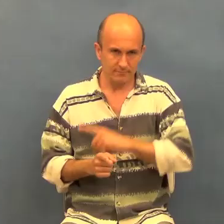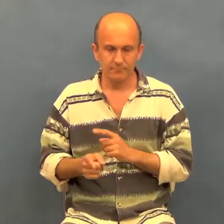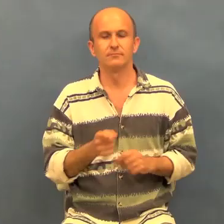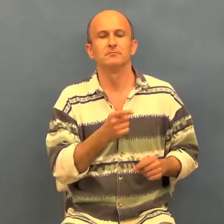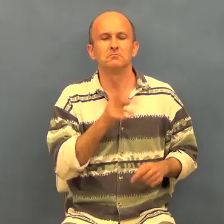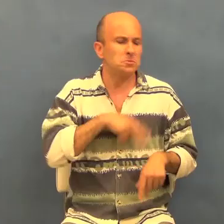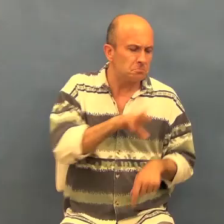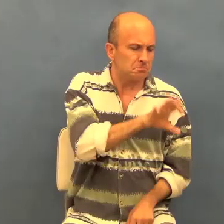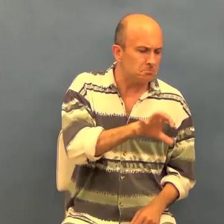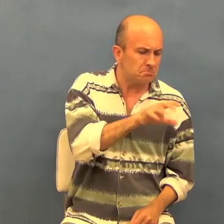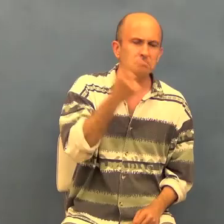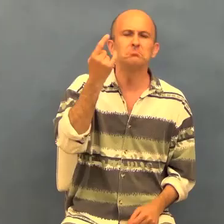Policjant obserwuje go i się zastanawia.